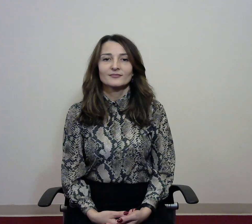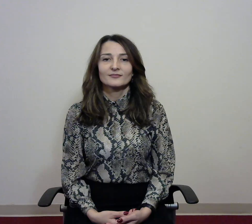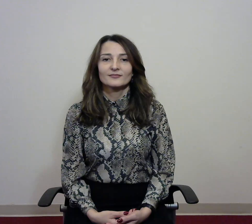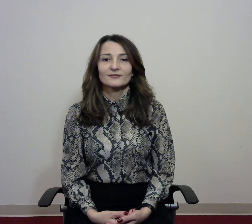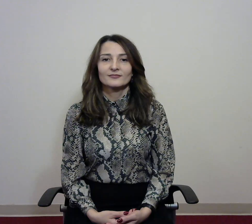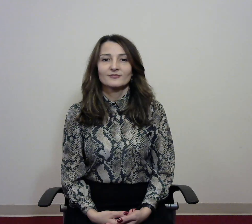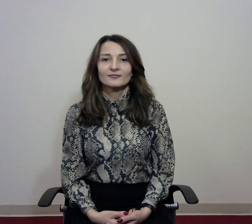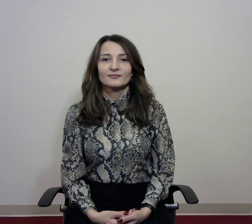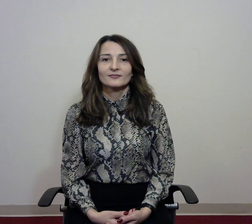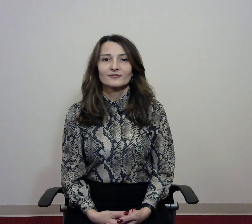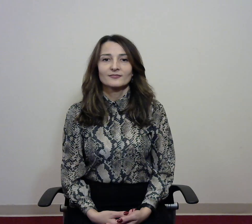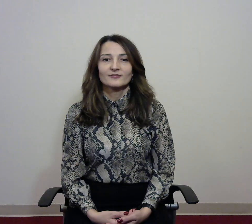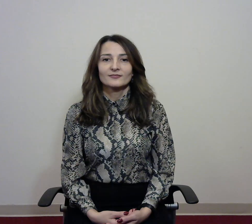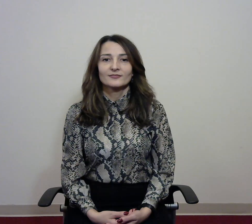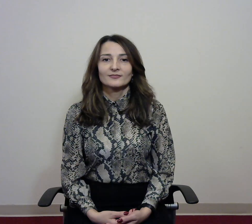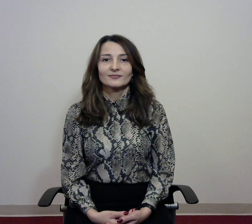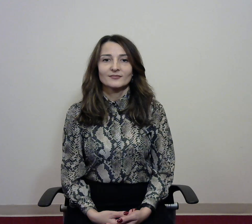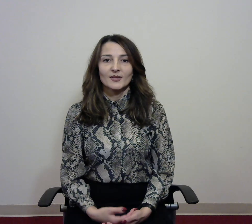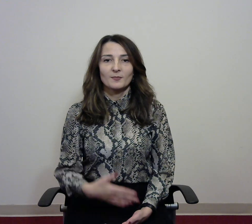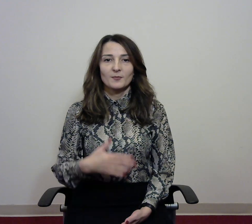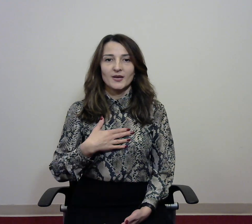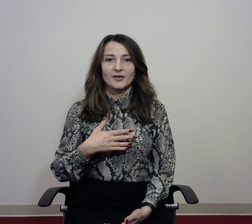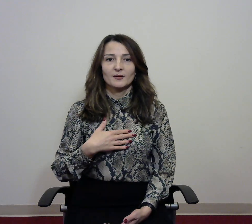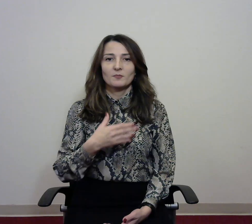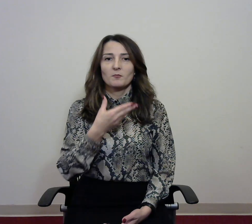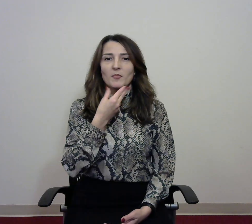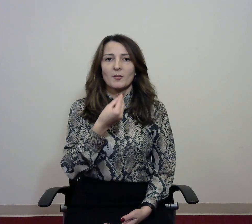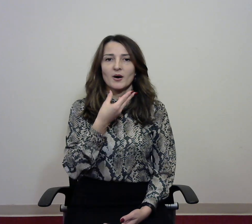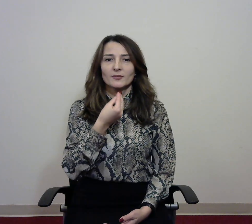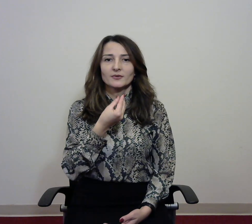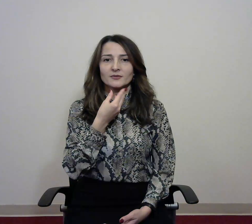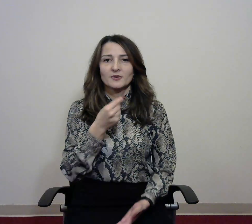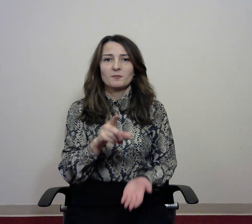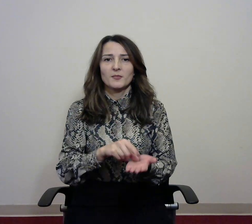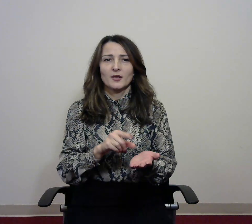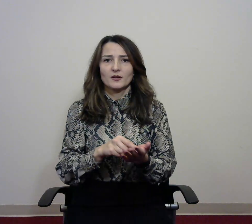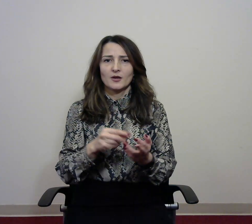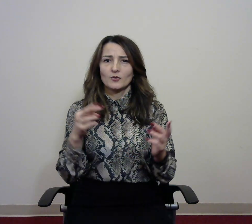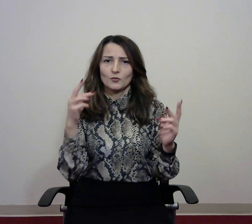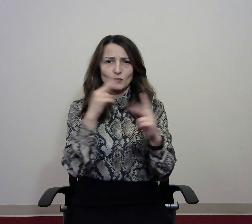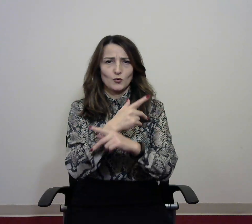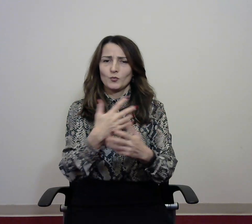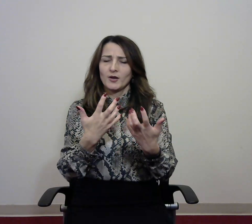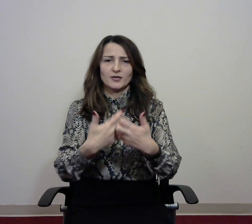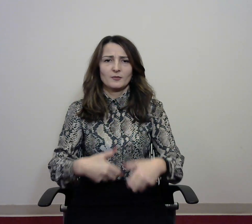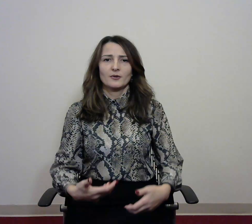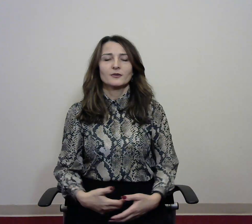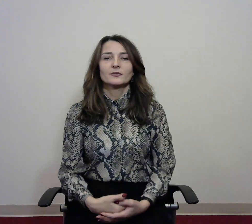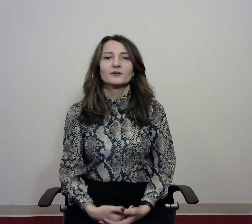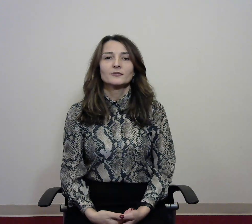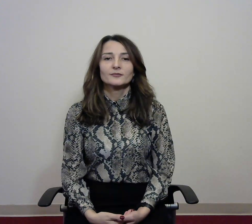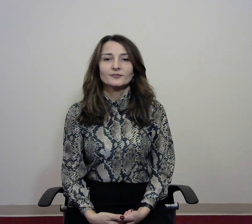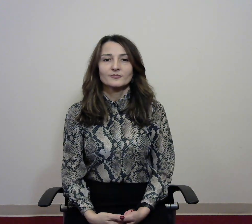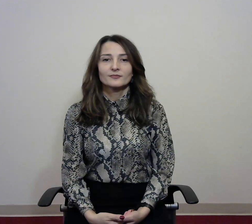Mənim babamın pensiyasını səhv hesablayıblar